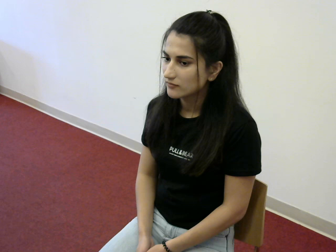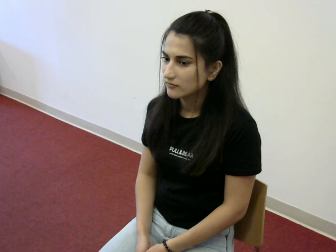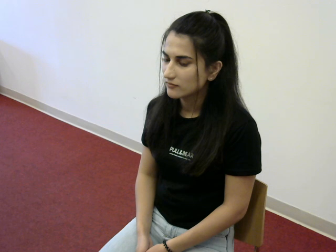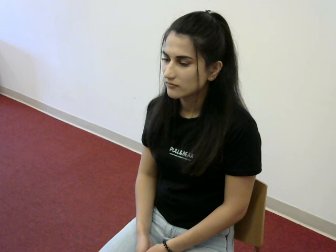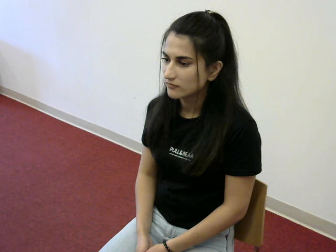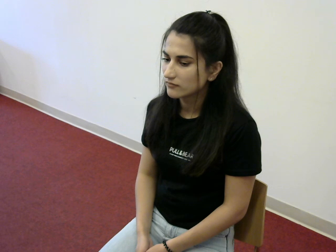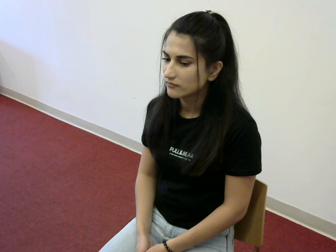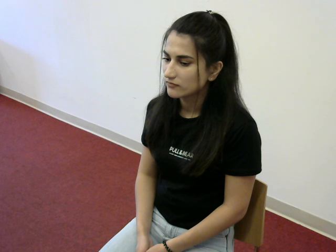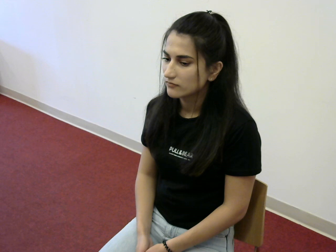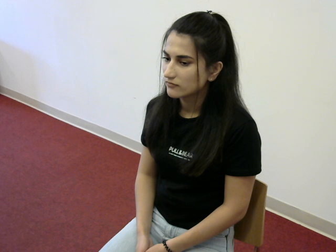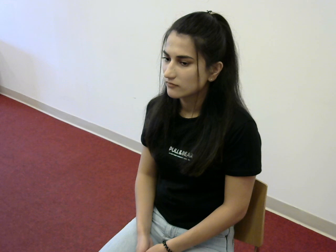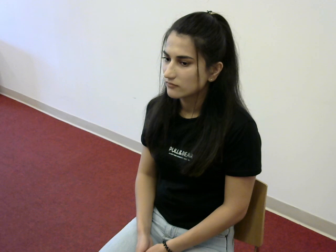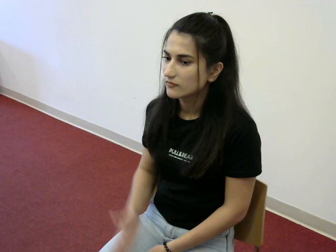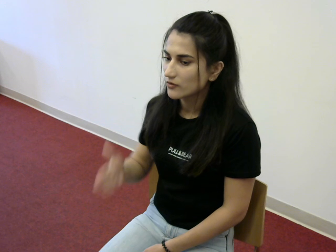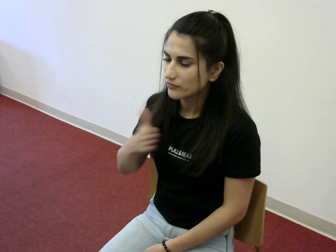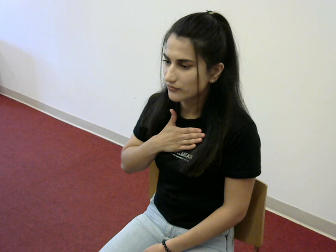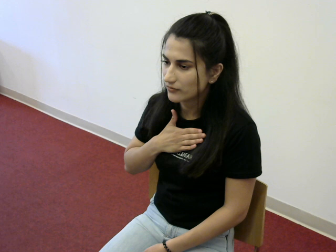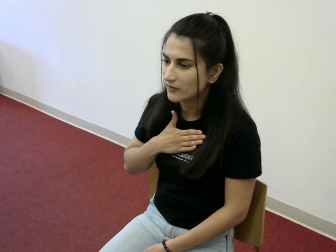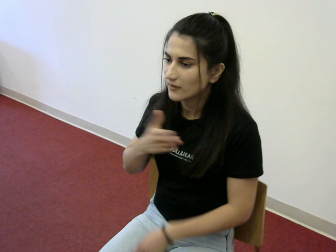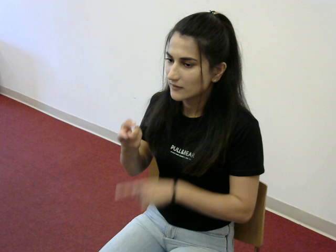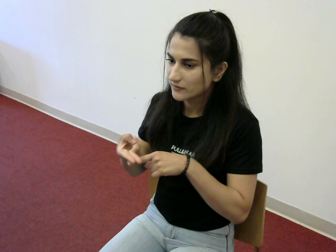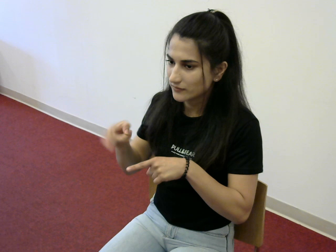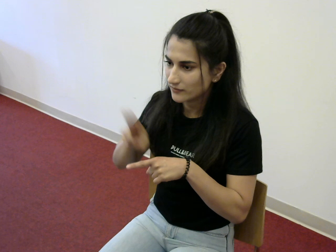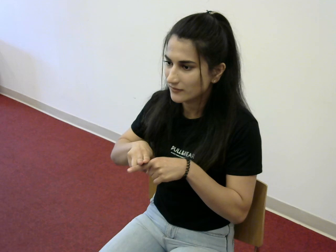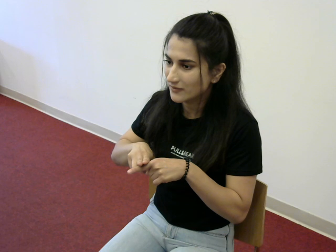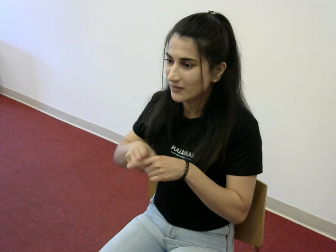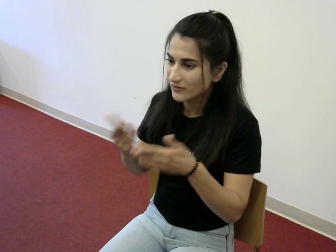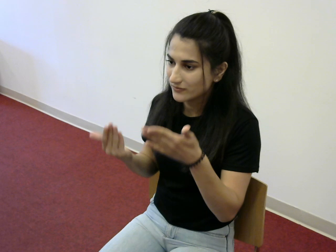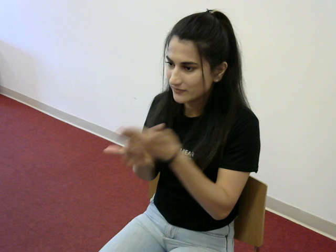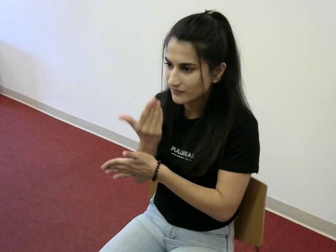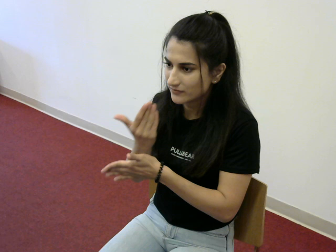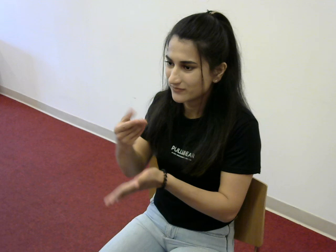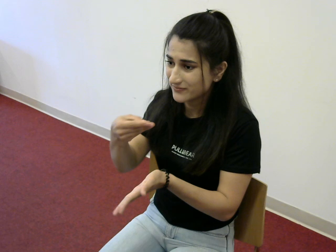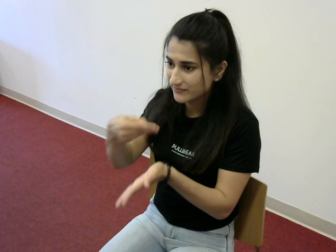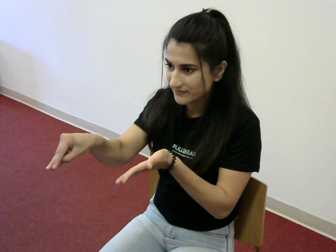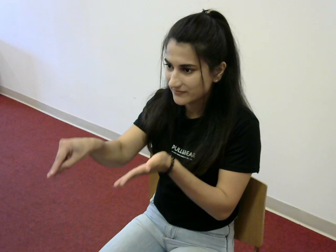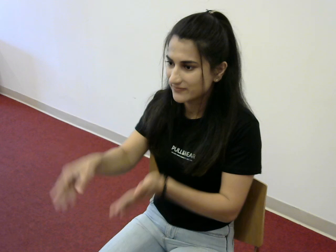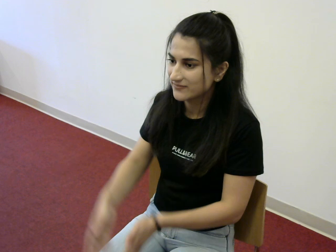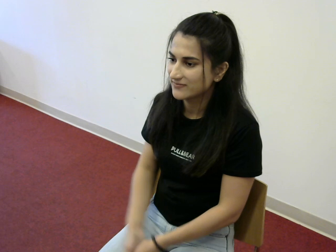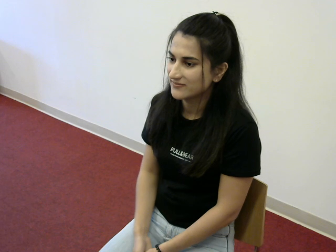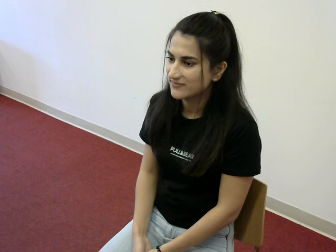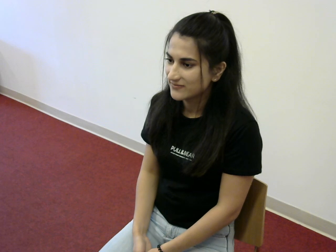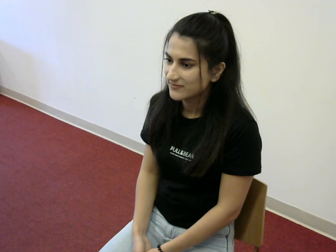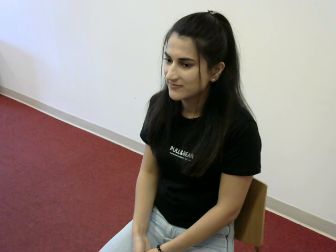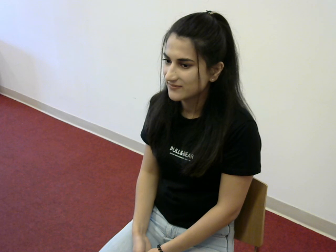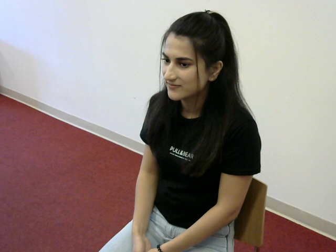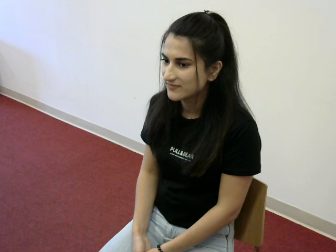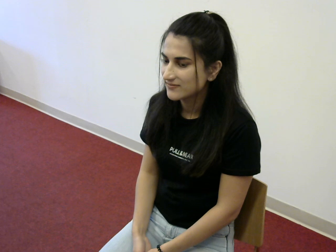Mən bunu yeni almışam